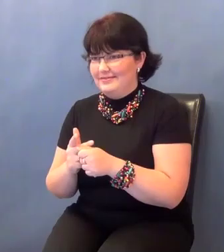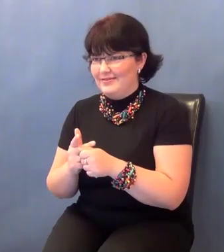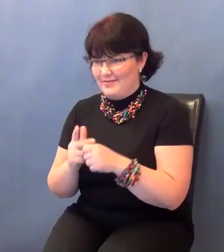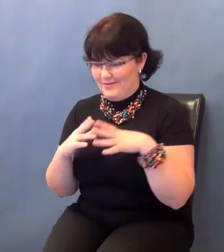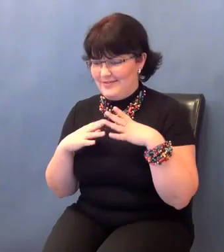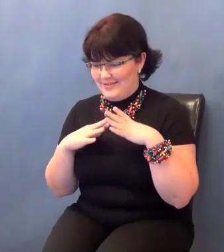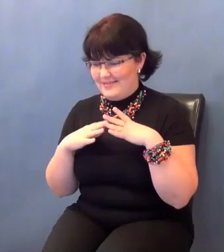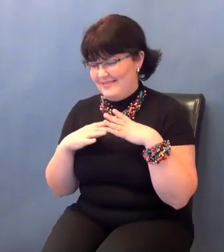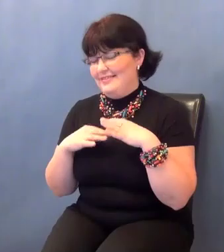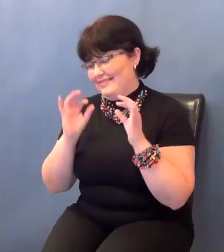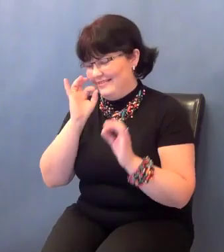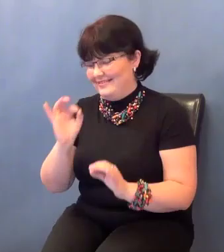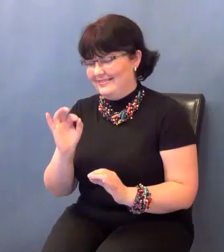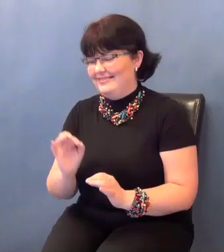Tak wolne, dobrze.